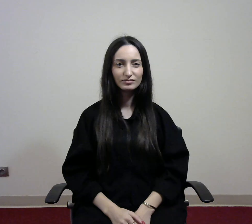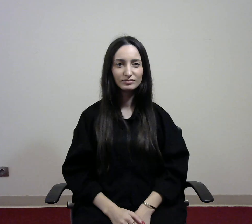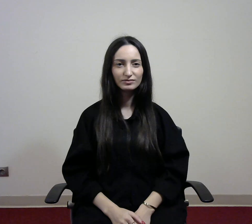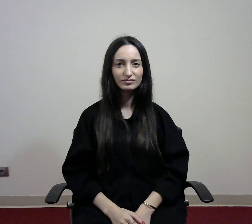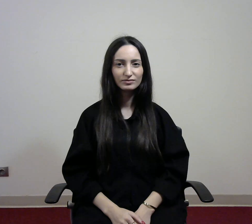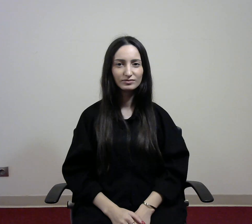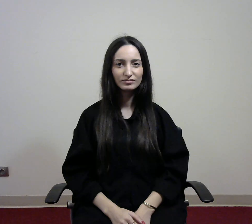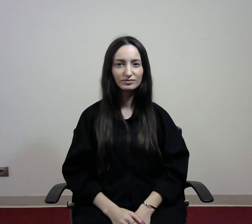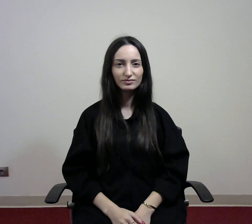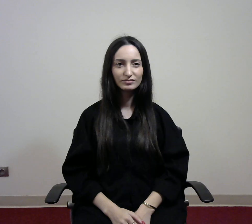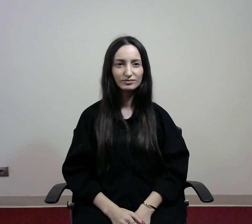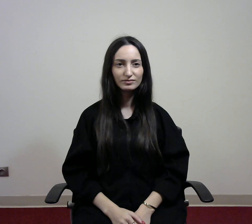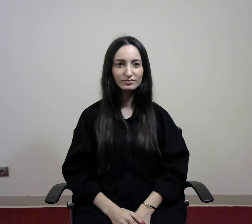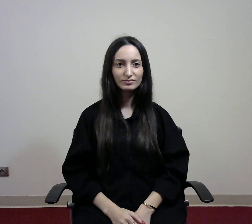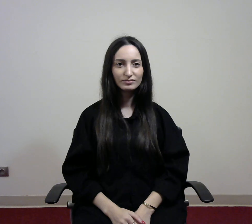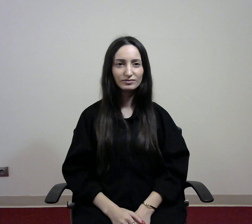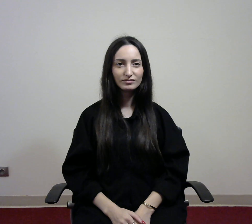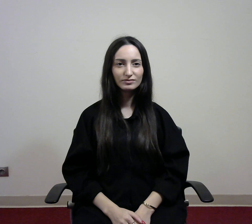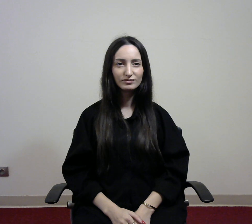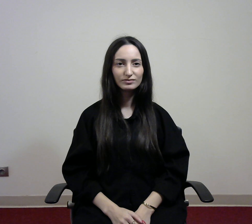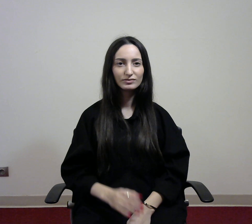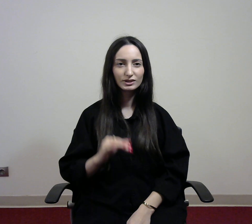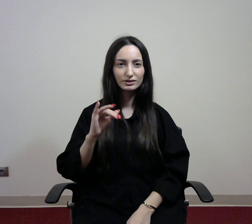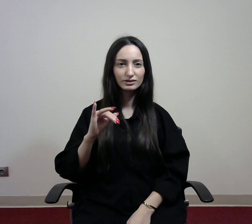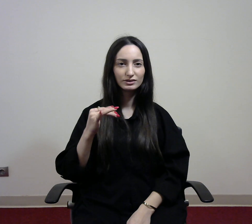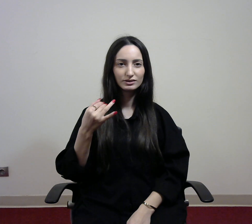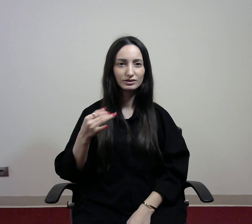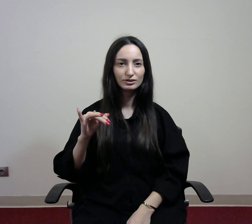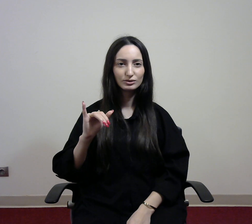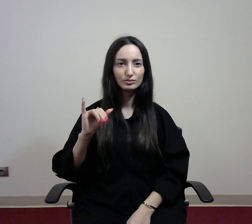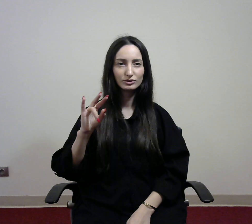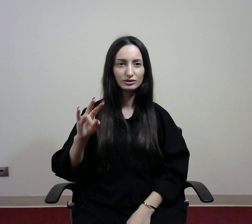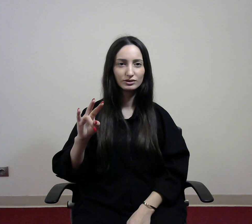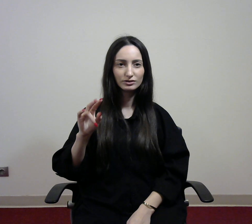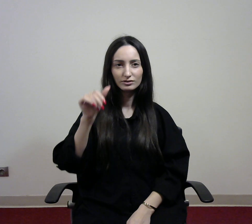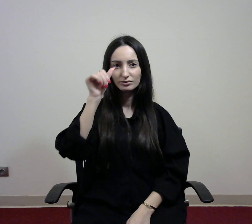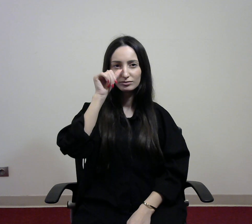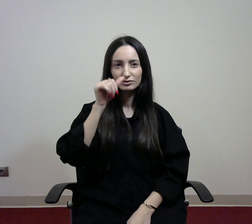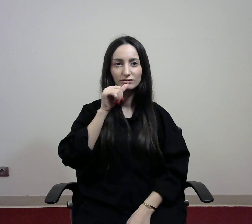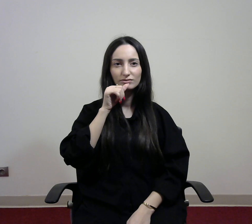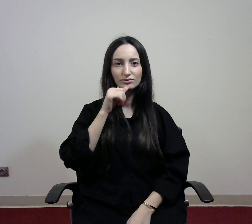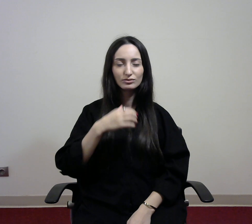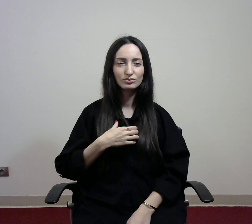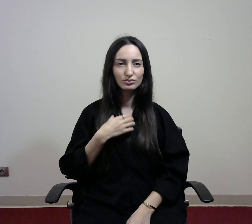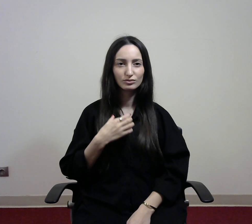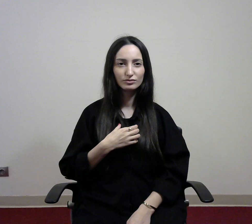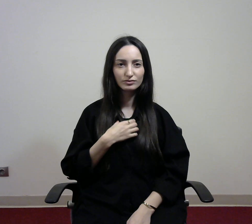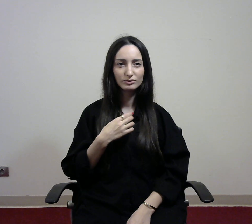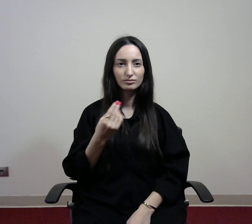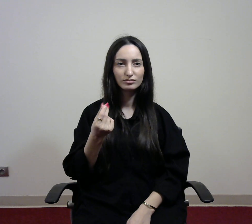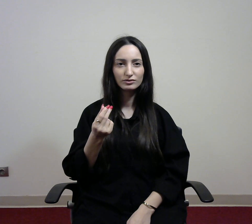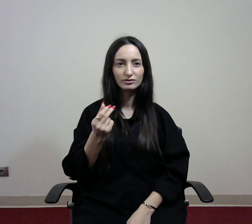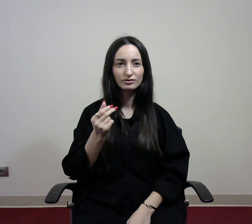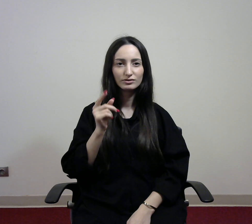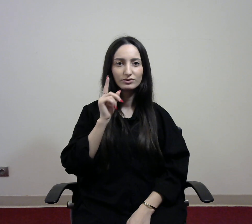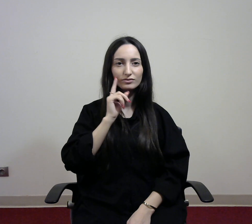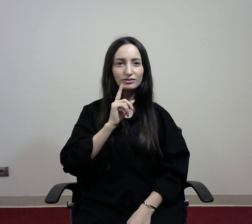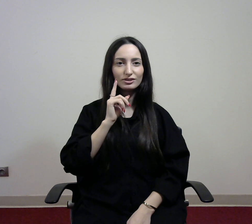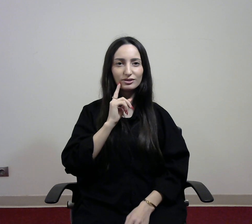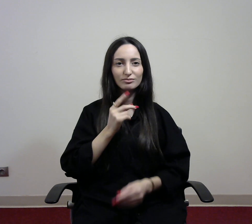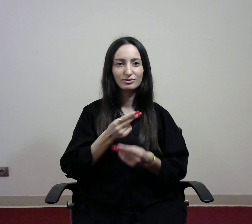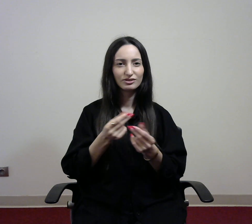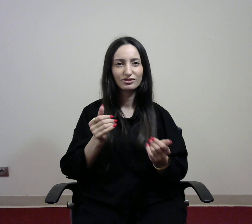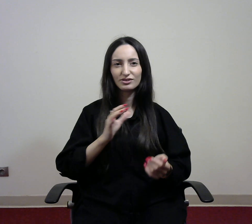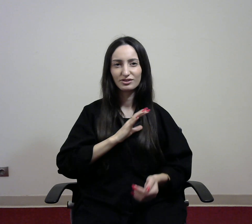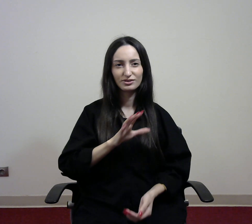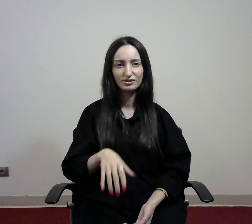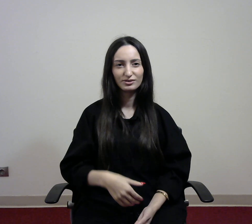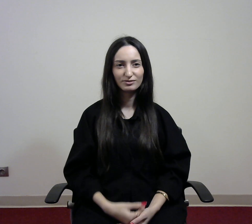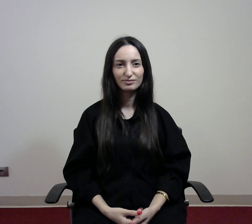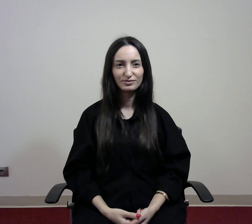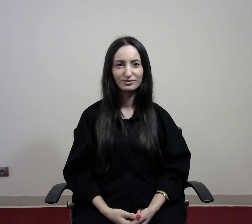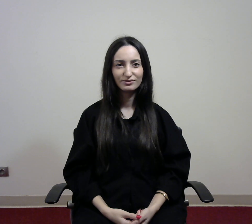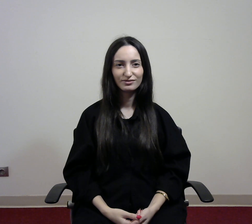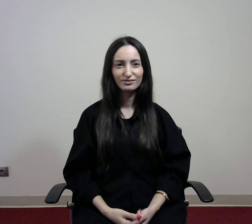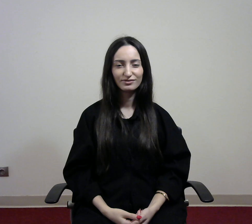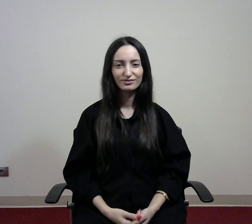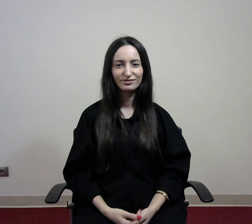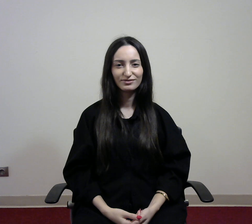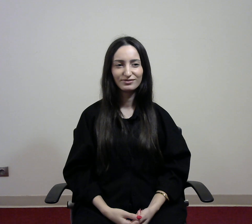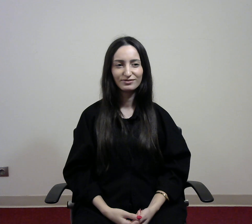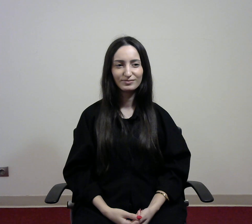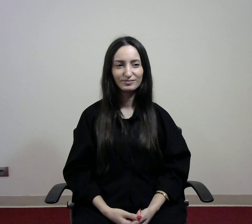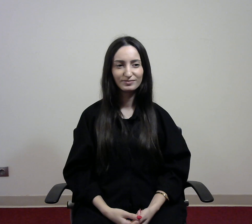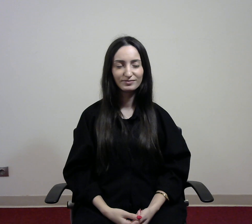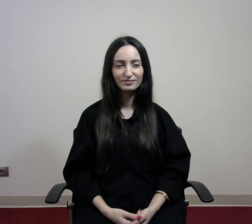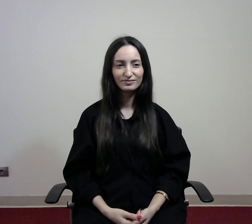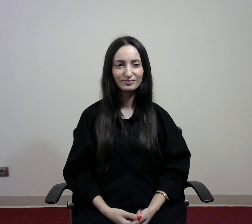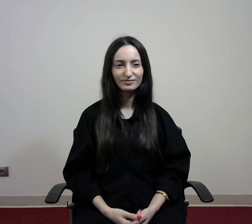İyun ayının sosial müavinətləri hələ ki, ödənilməyib